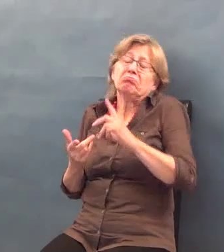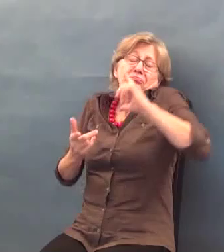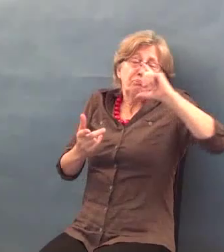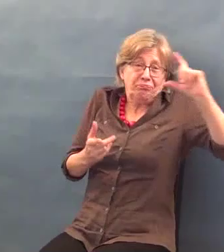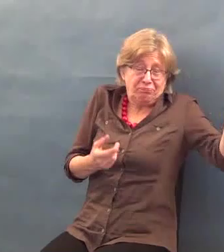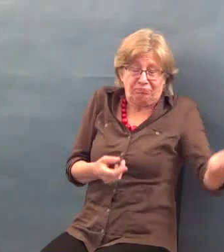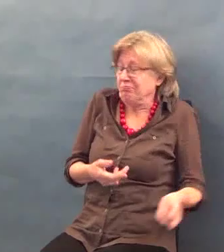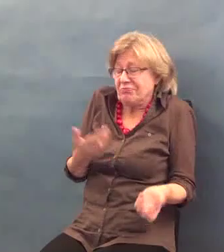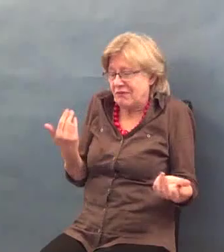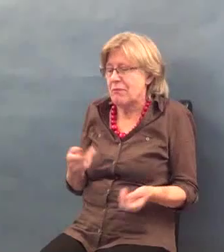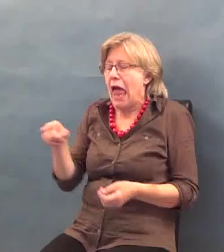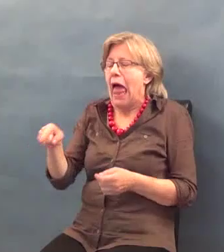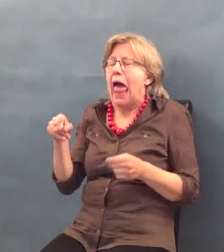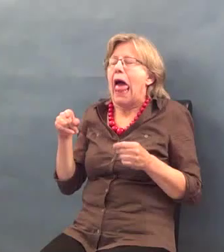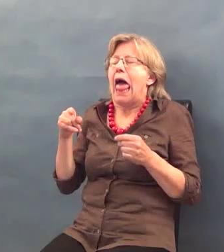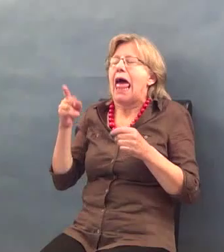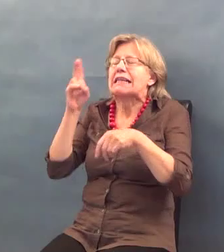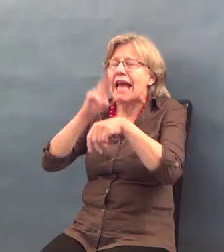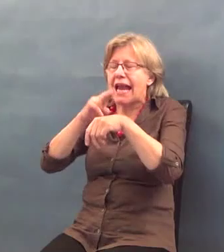Poszła, ale nie wiem, dokąd.